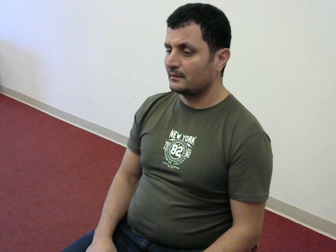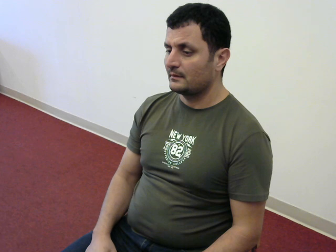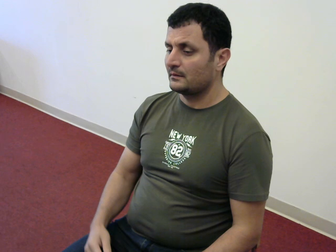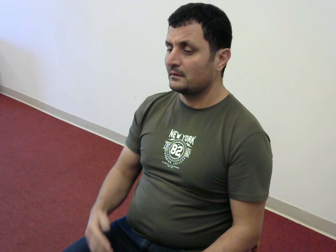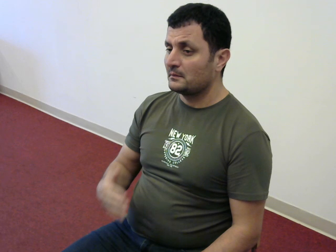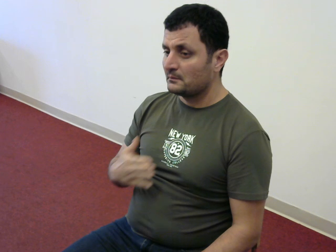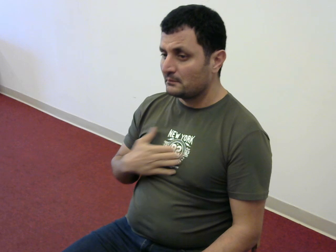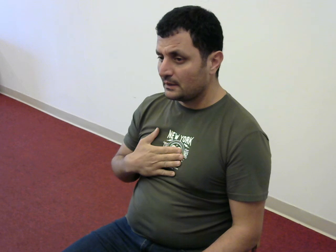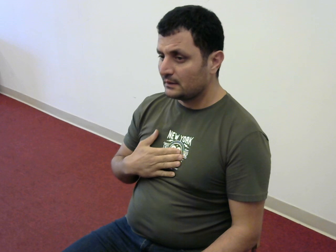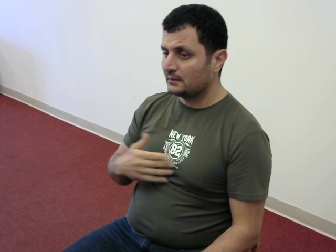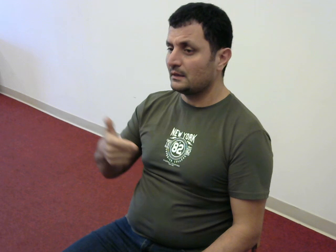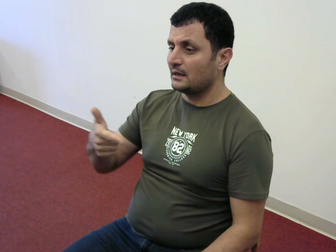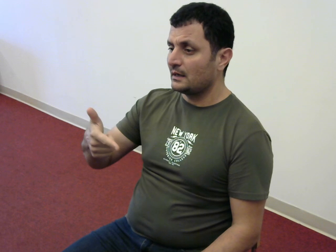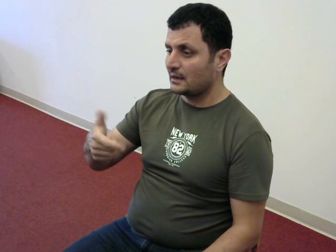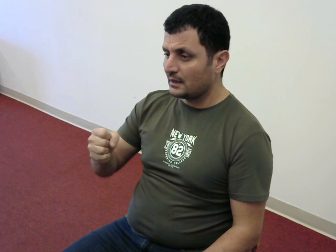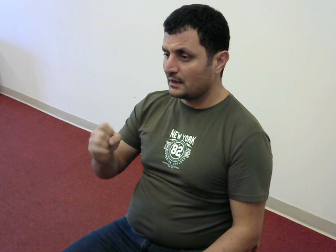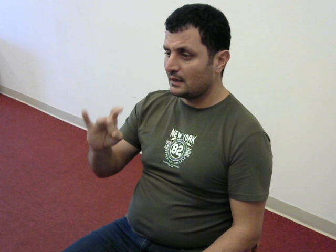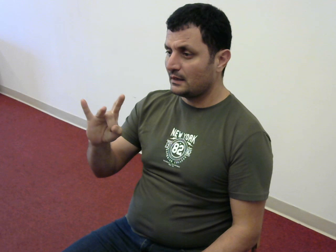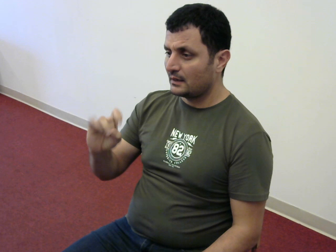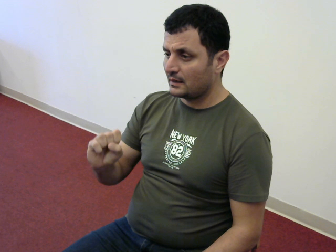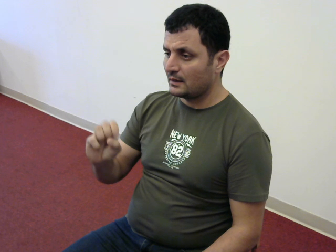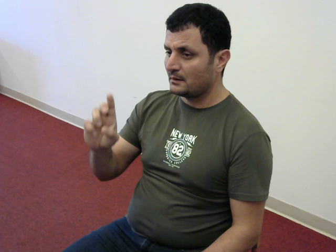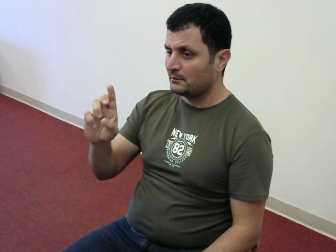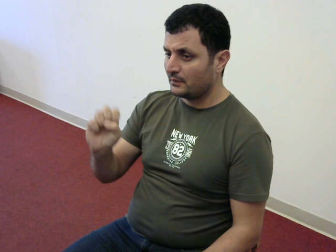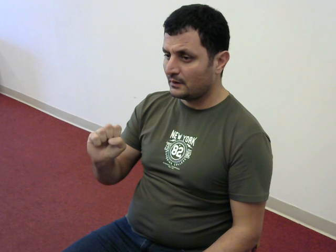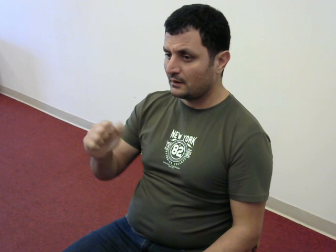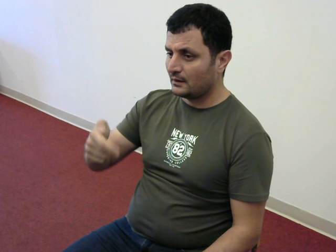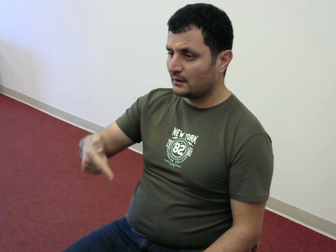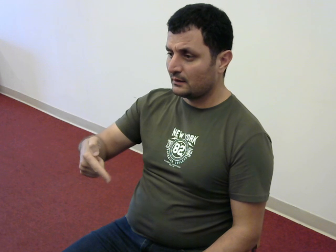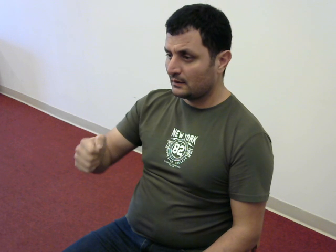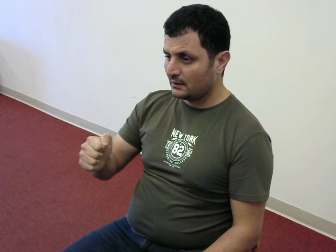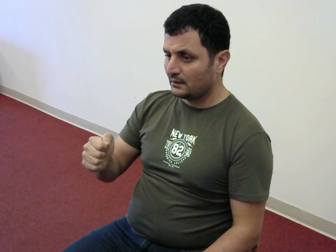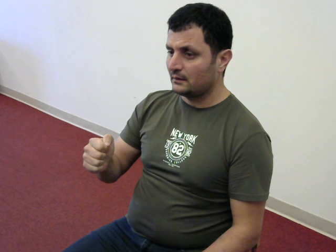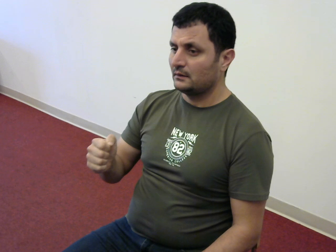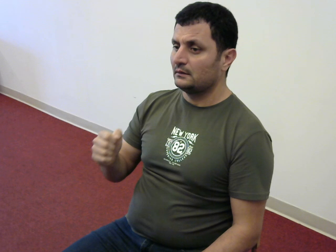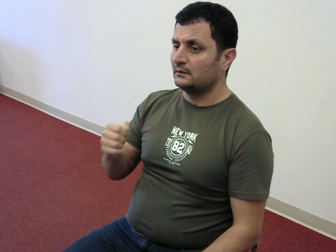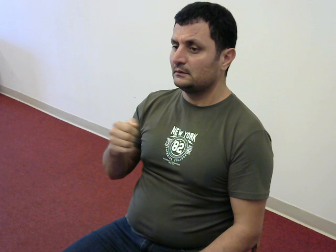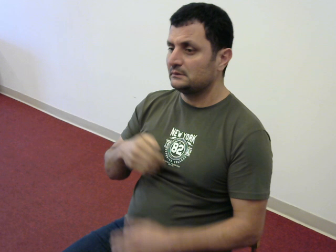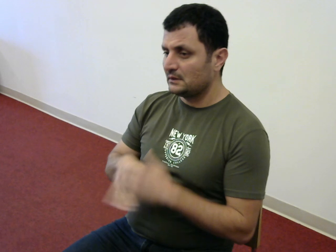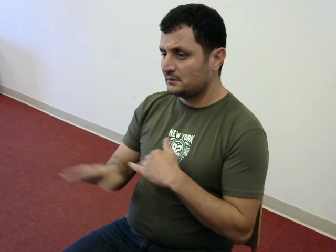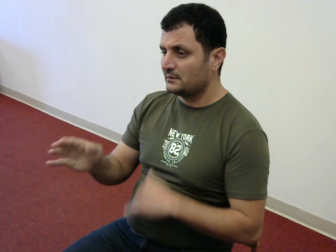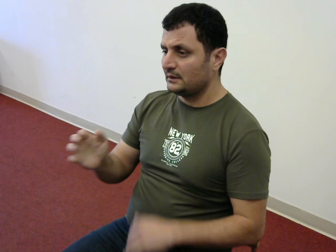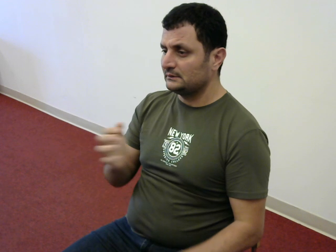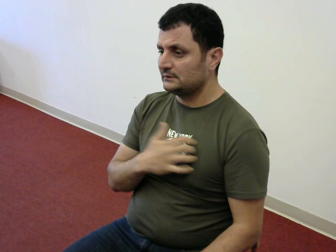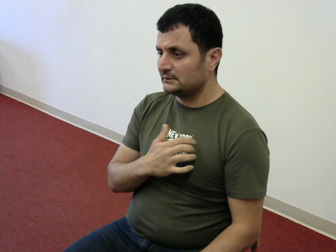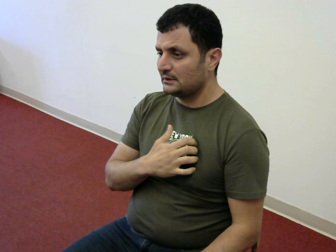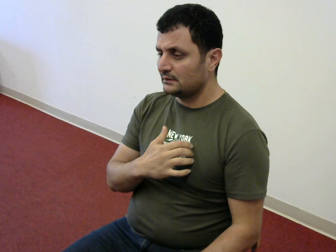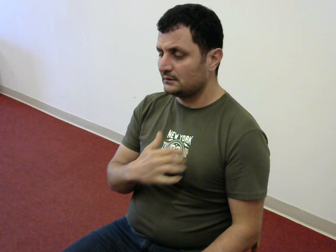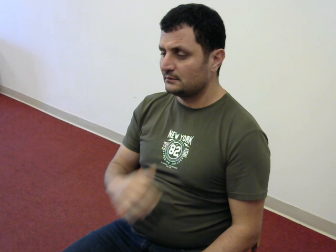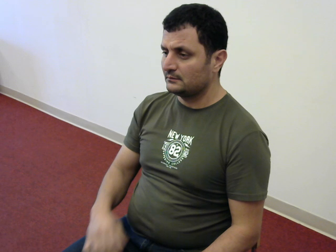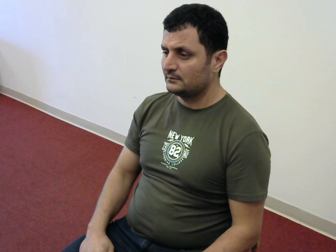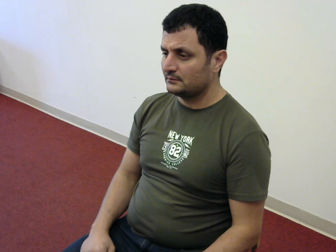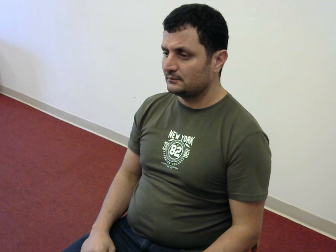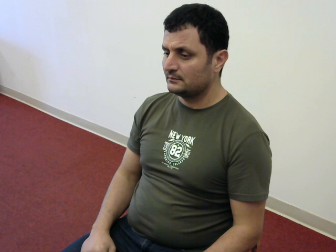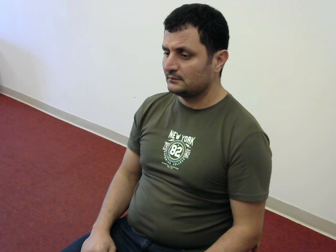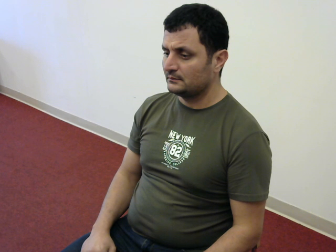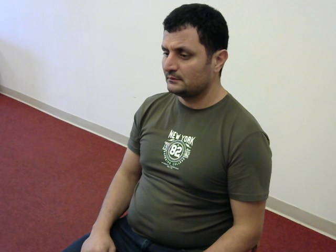Mən Qarabağa getmək istəyirəm